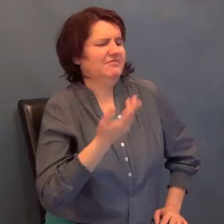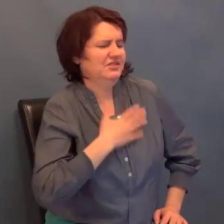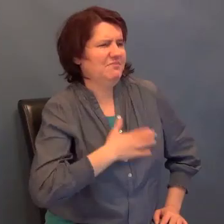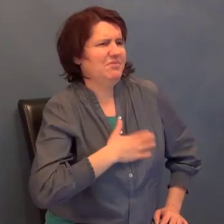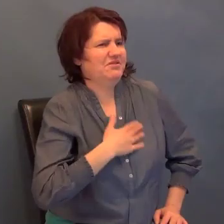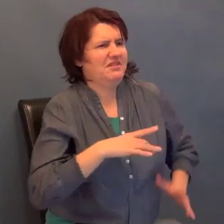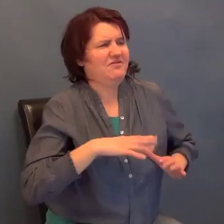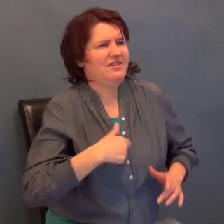W sobotę?